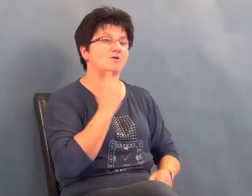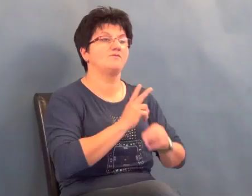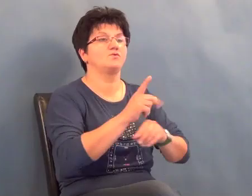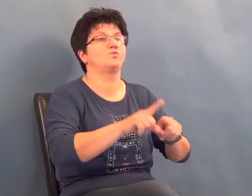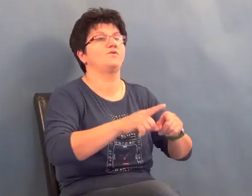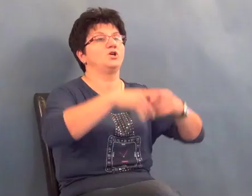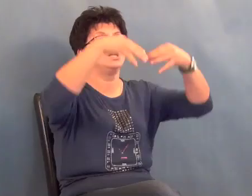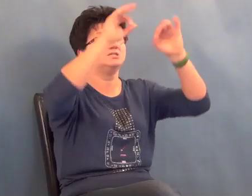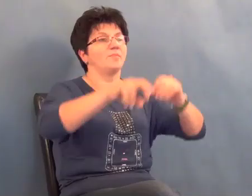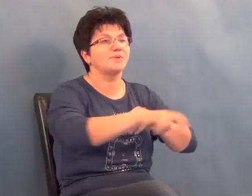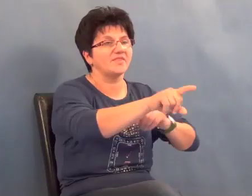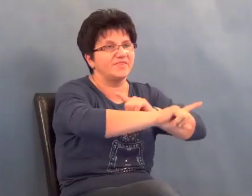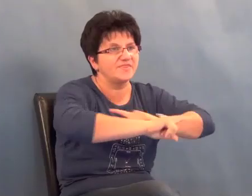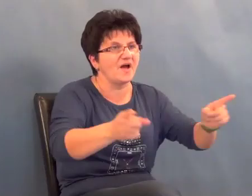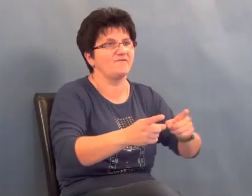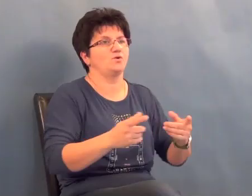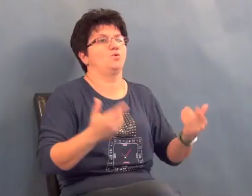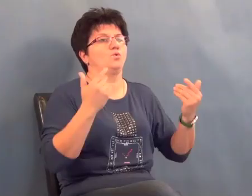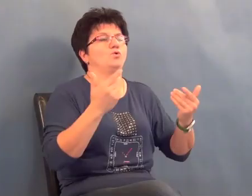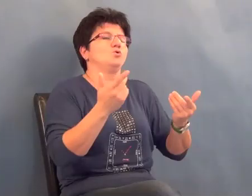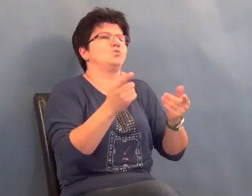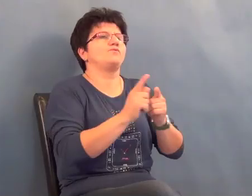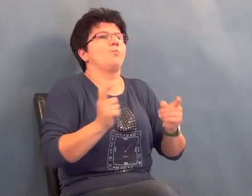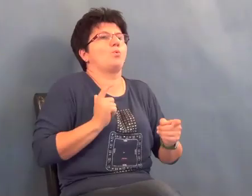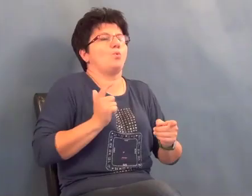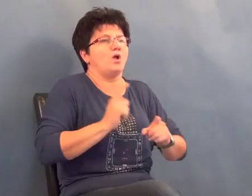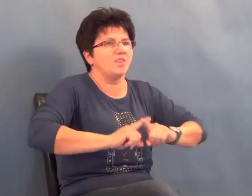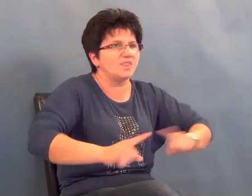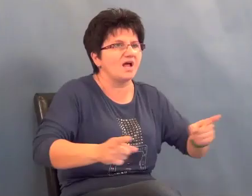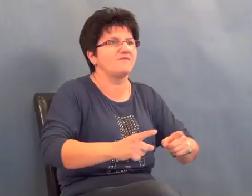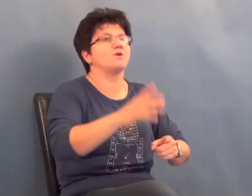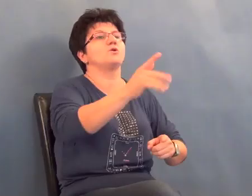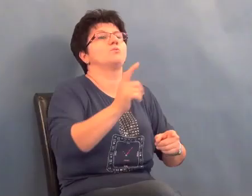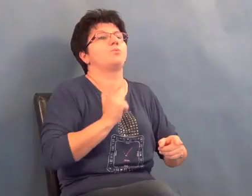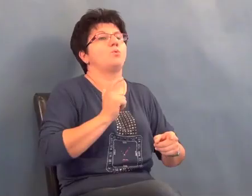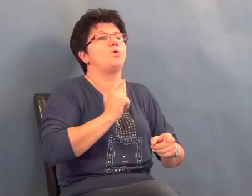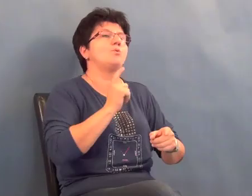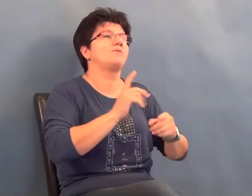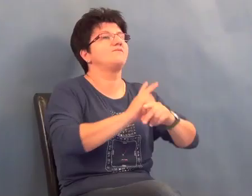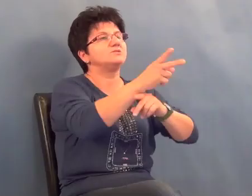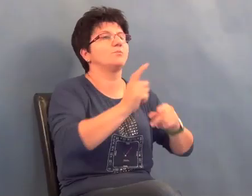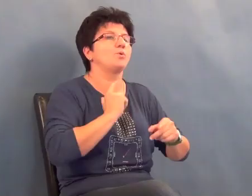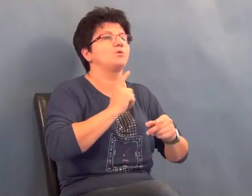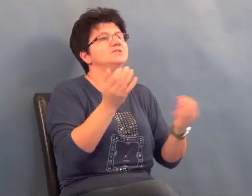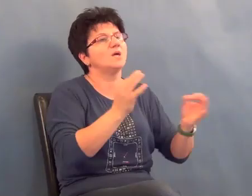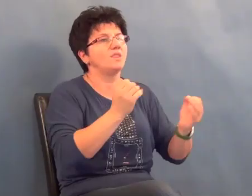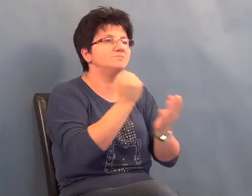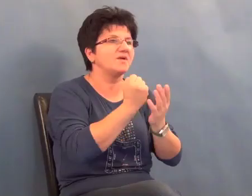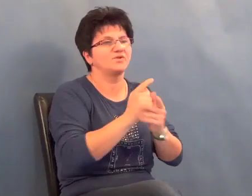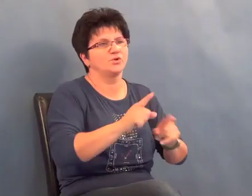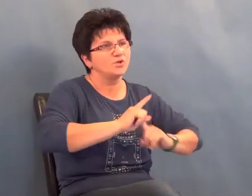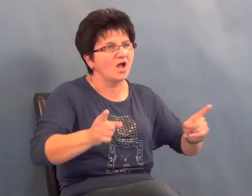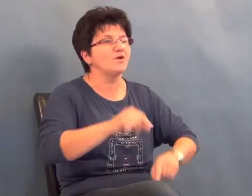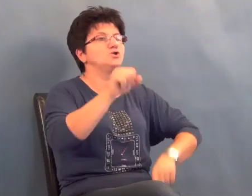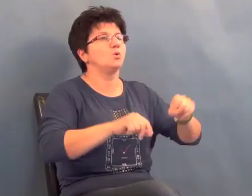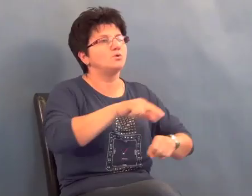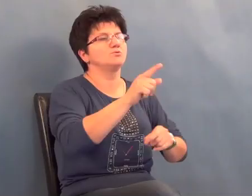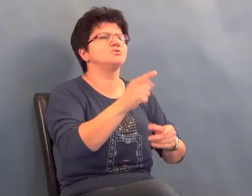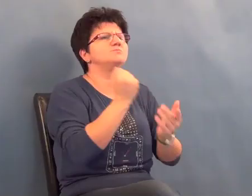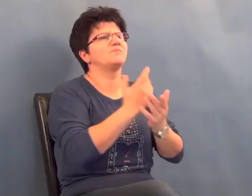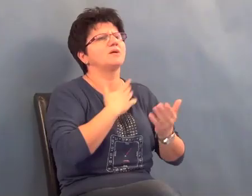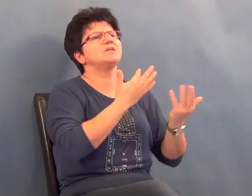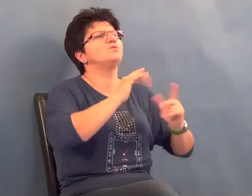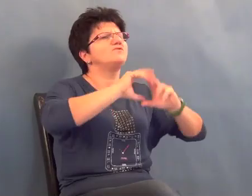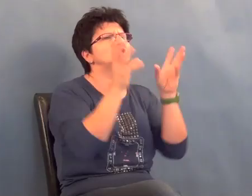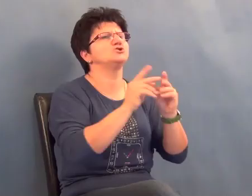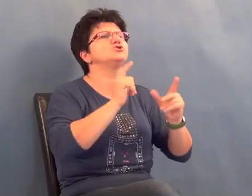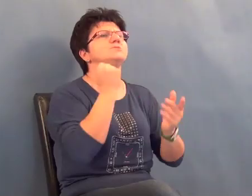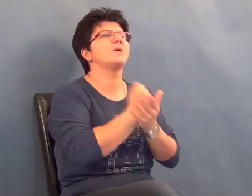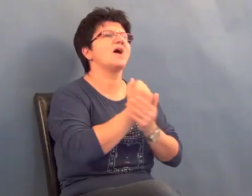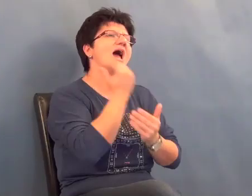Po alkoholu nie wolno wchodzić do sklepu, ani do biura załatwiać sprawy, nie wolno również iść do sądu, aby załatwiać sprawy.